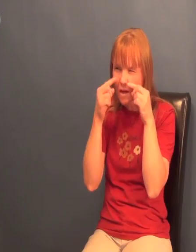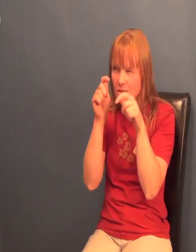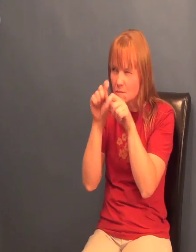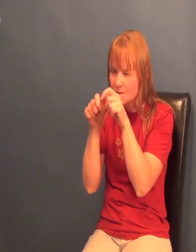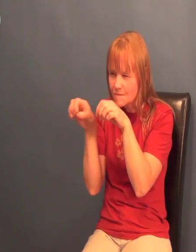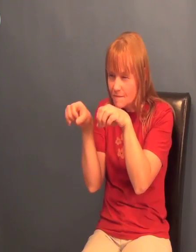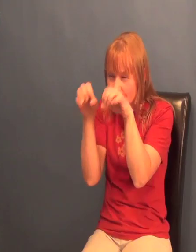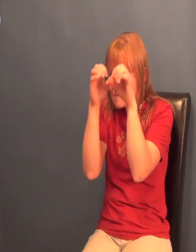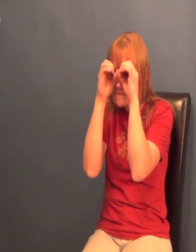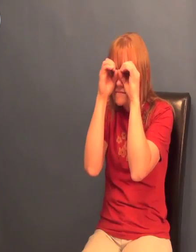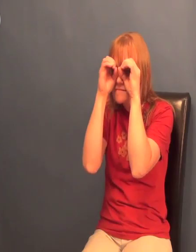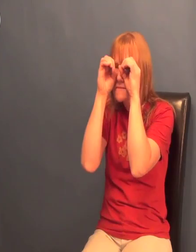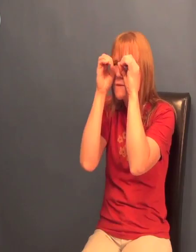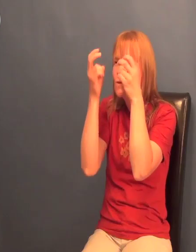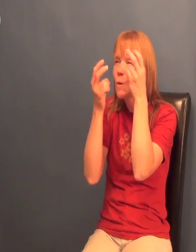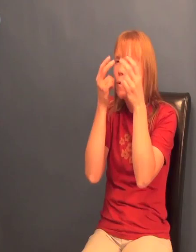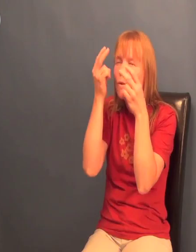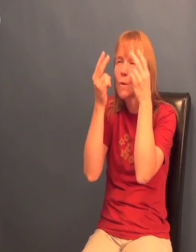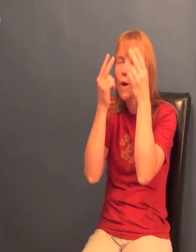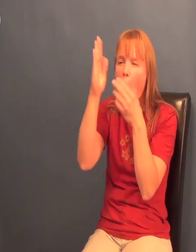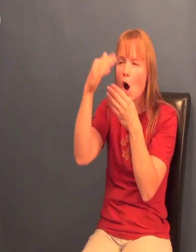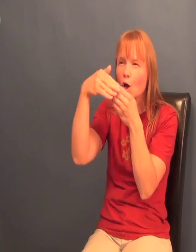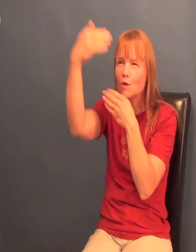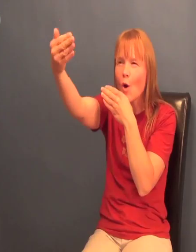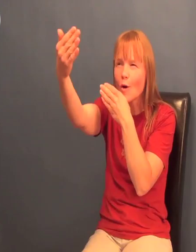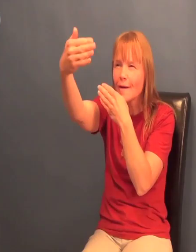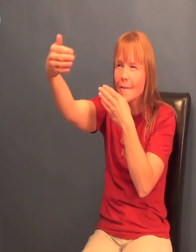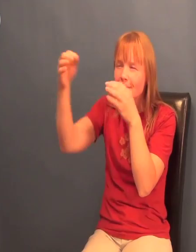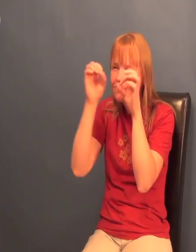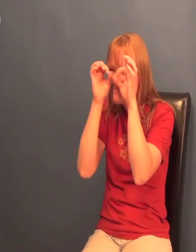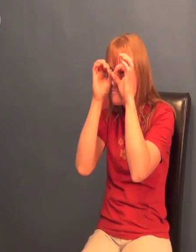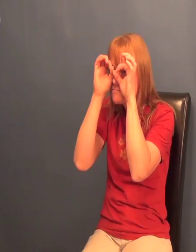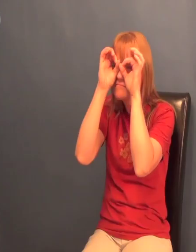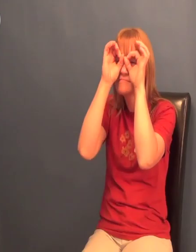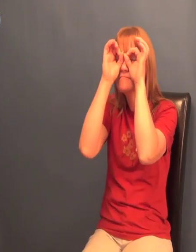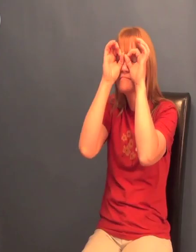Bierze lornetkę i czegoś wypatruje.